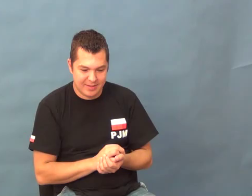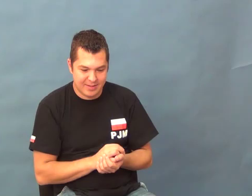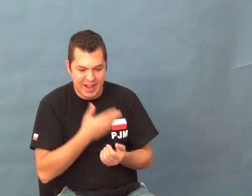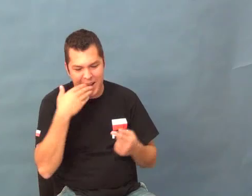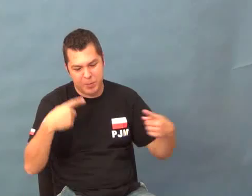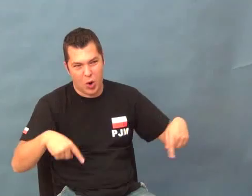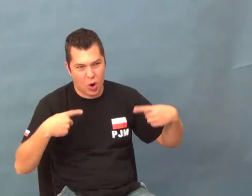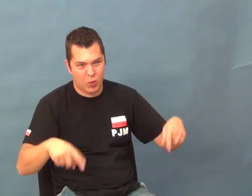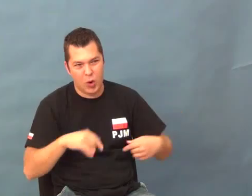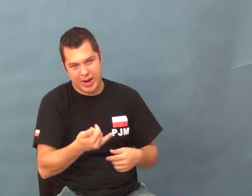Nie ma kół, więc jak?